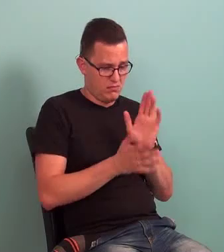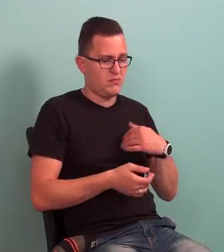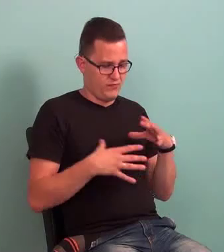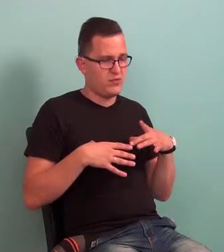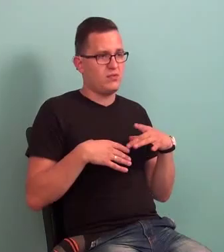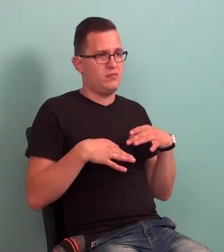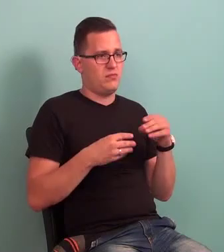Dobrze, jestem wolny.